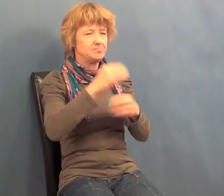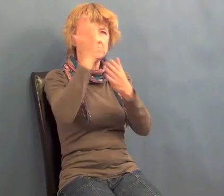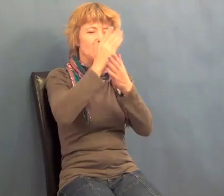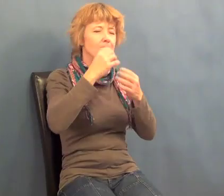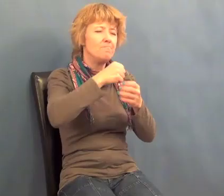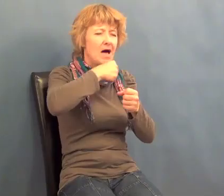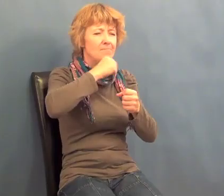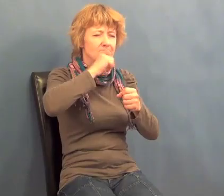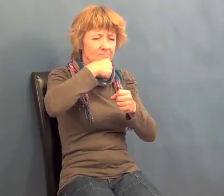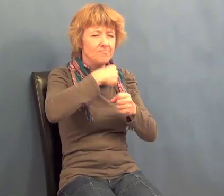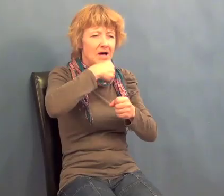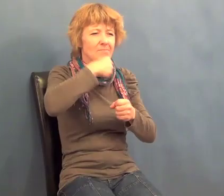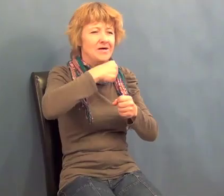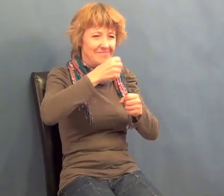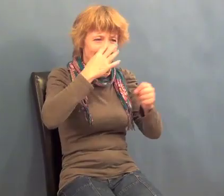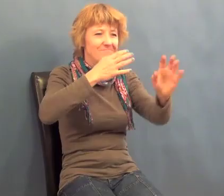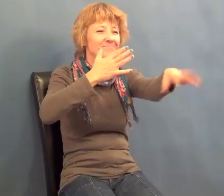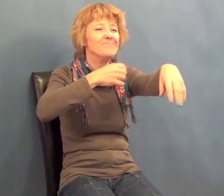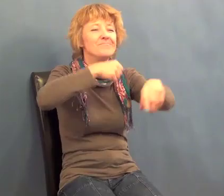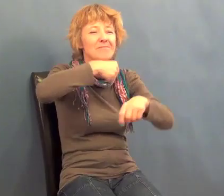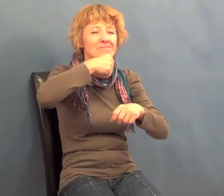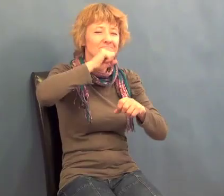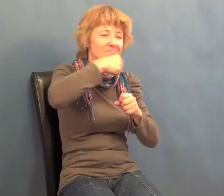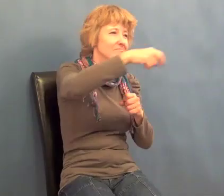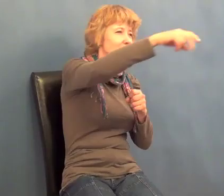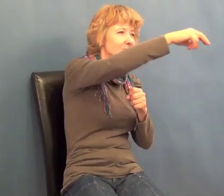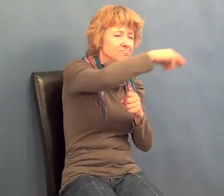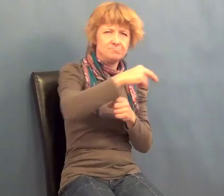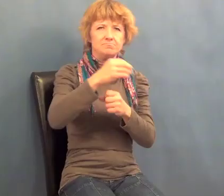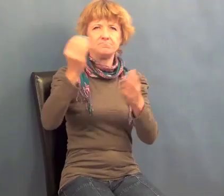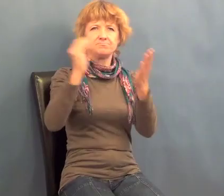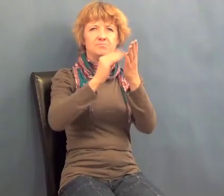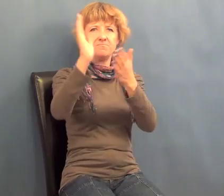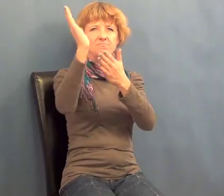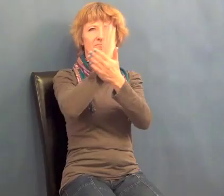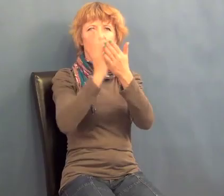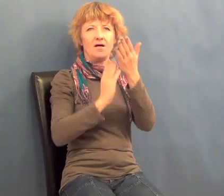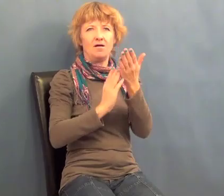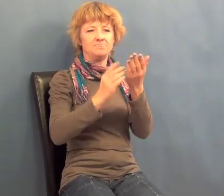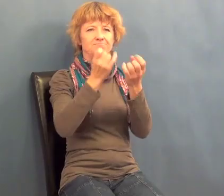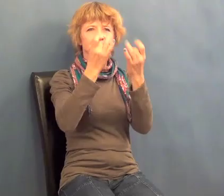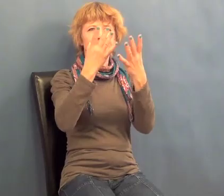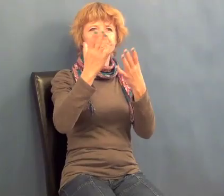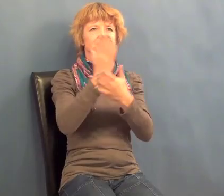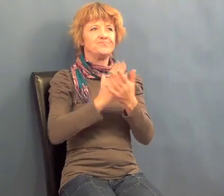Stara baba przyszła i też zobaczyła pękniętą szybę.